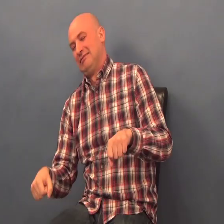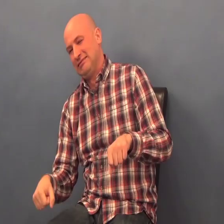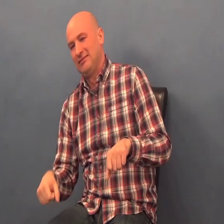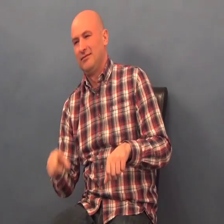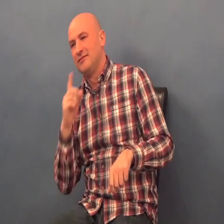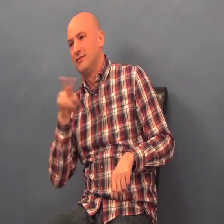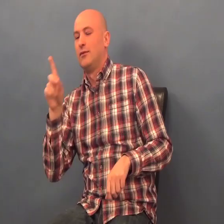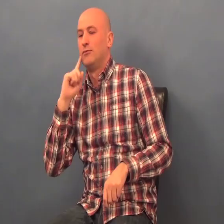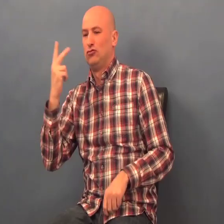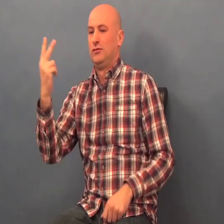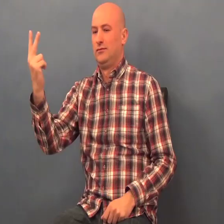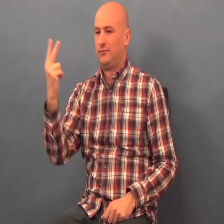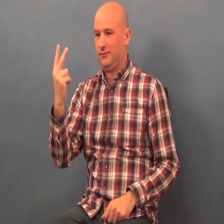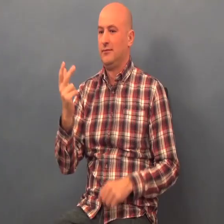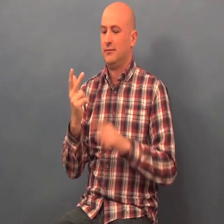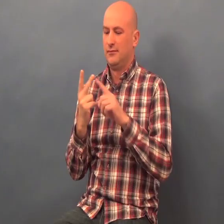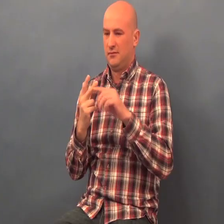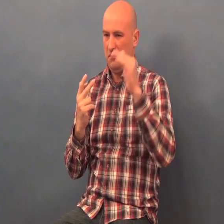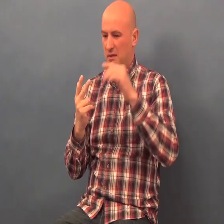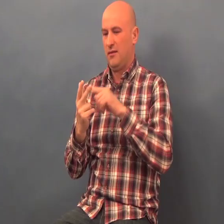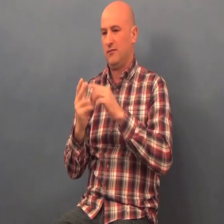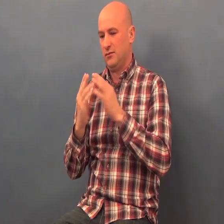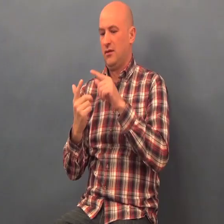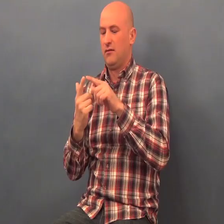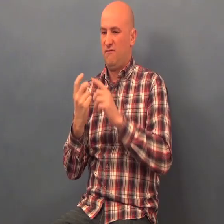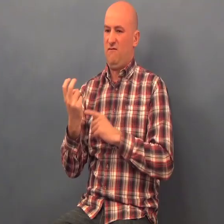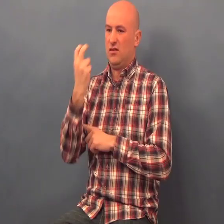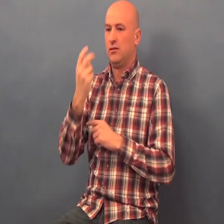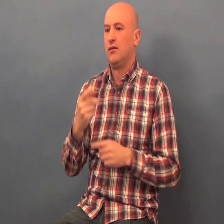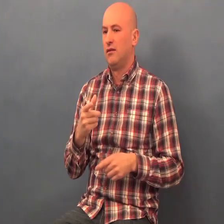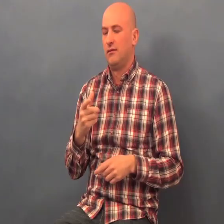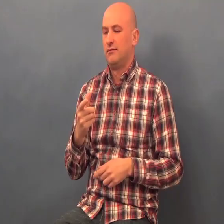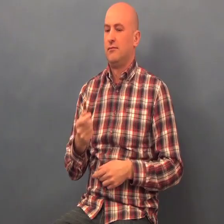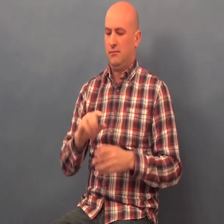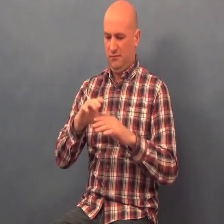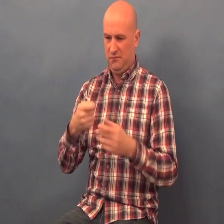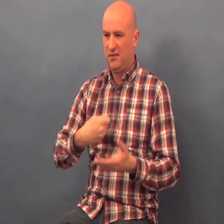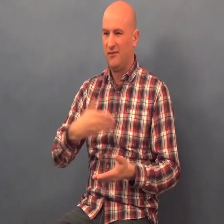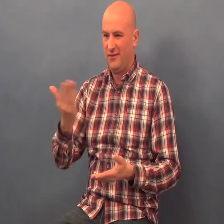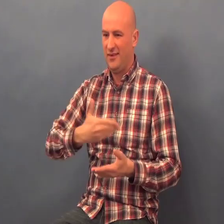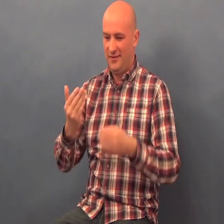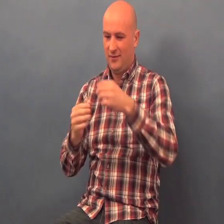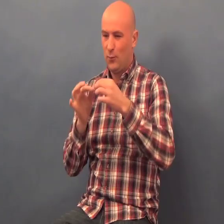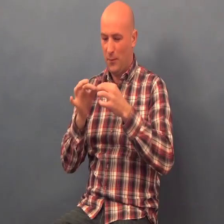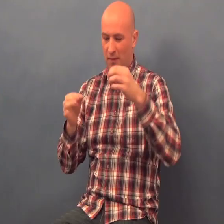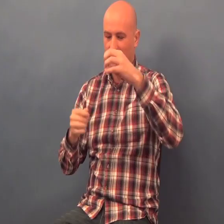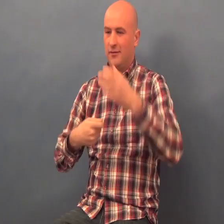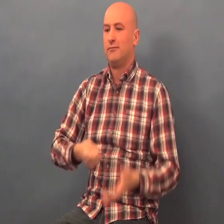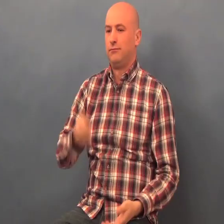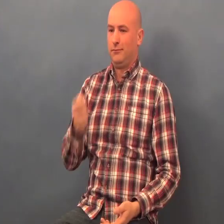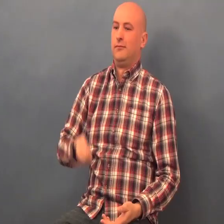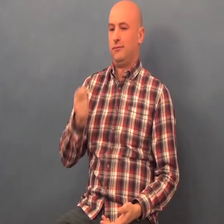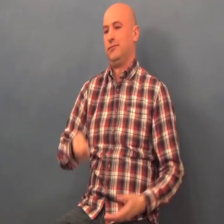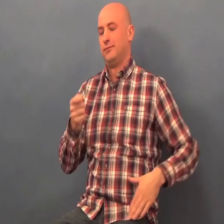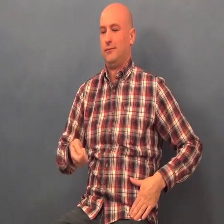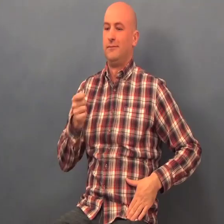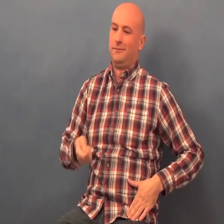Chłopak widzi zbliżających się trzech chłopców: niskiego, średniego wzrostu i wysokiego. Ten wysoki bawi się rakietką z piłką.